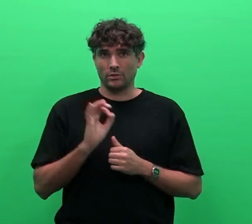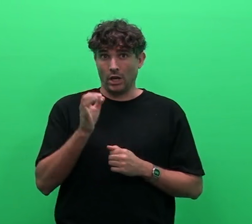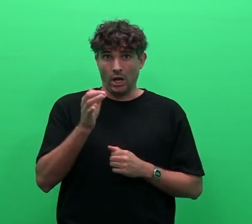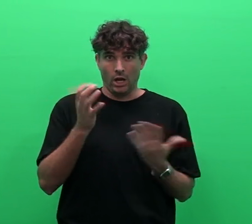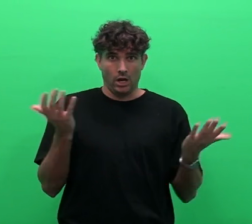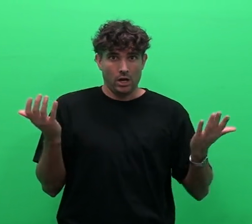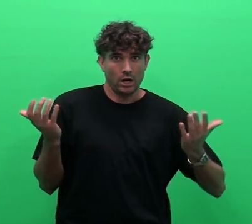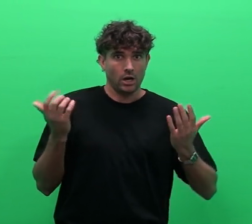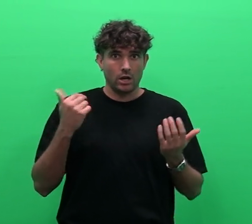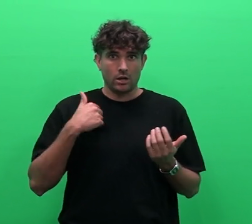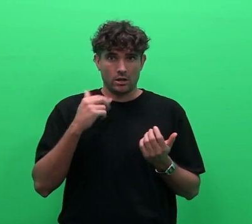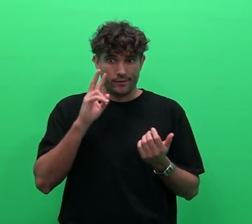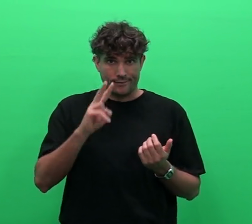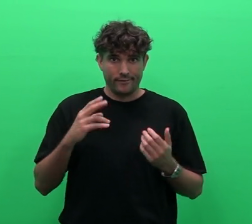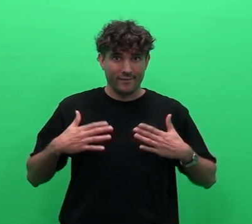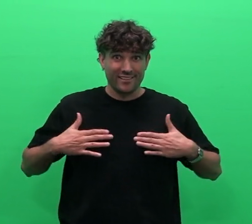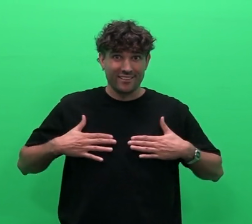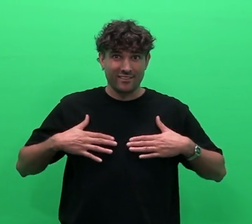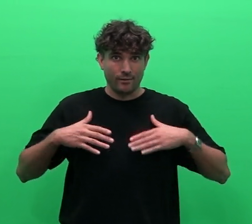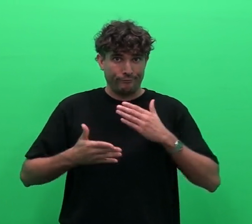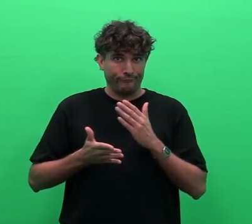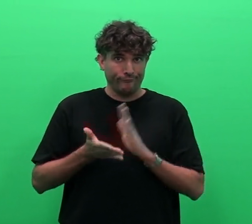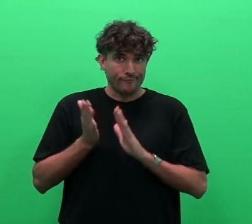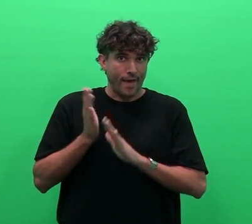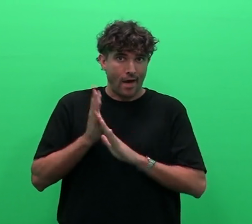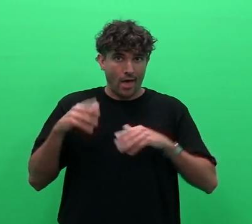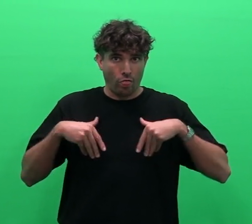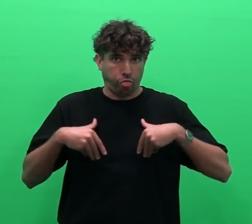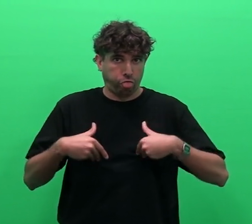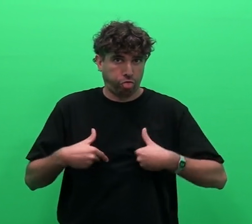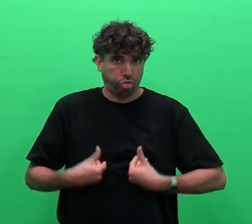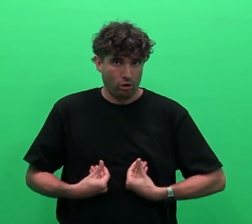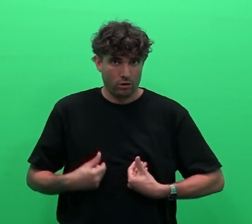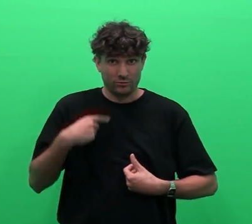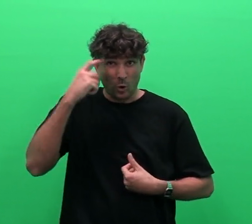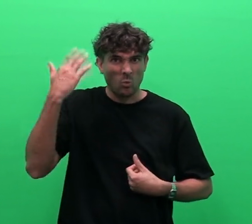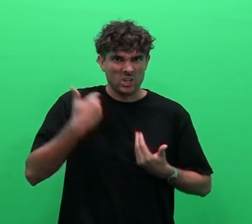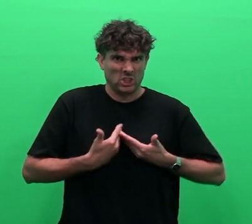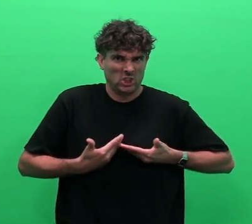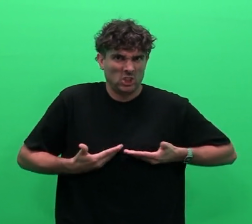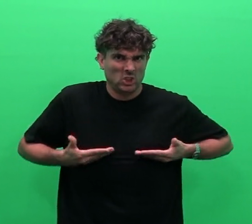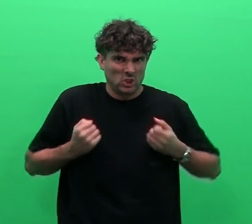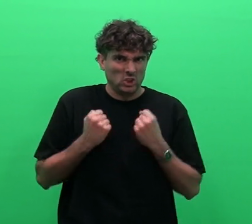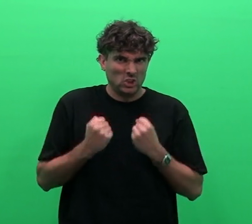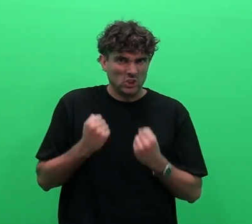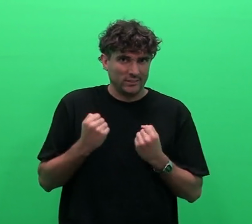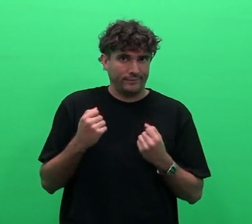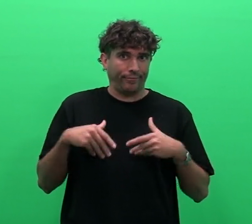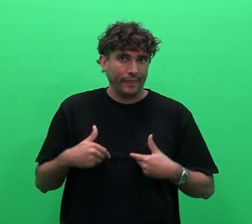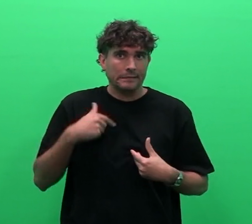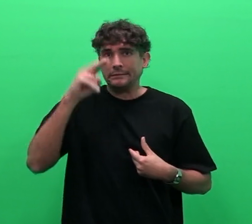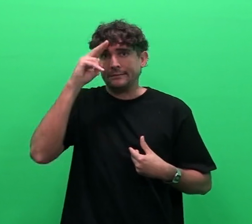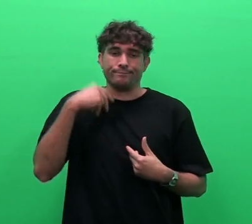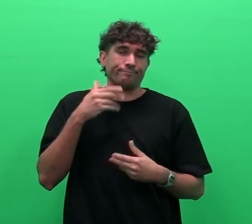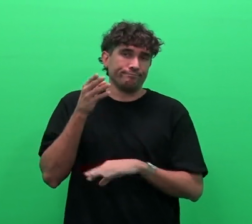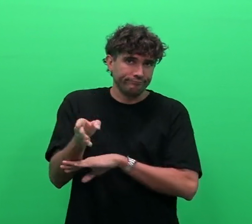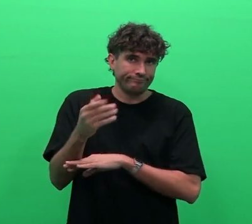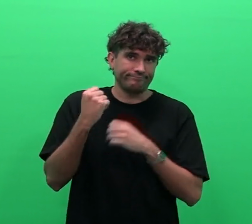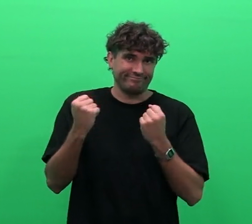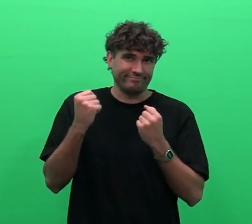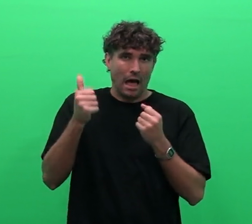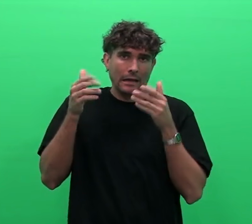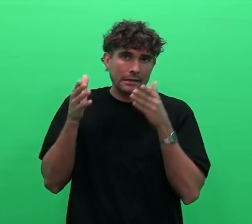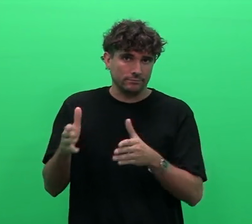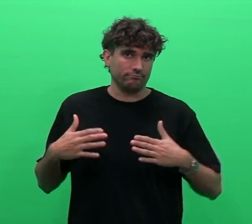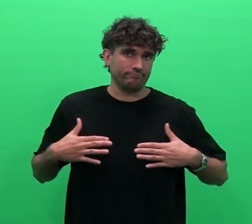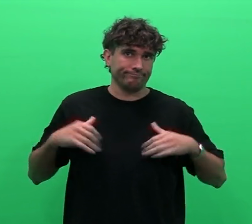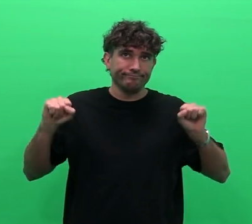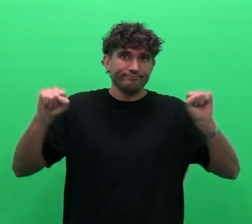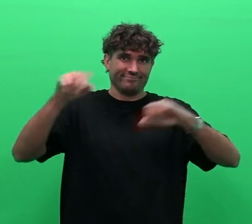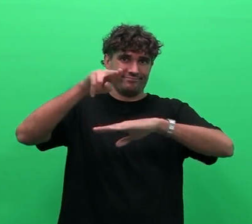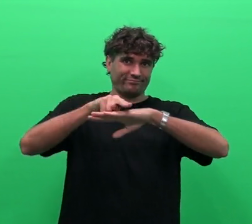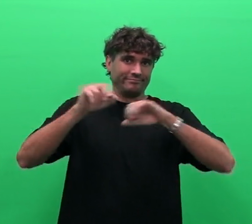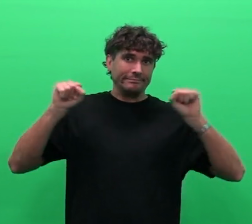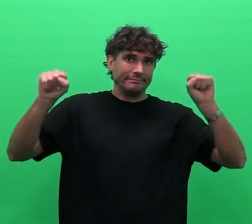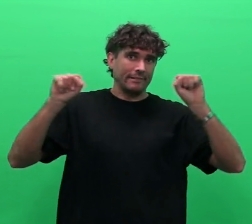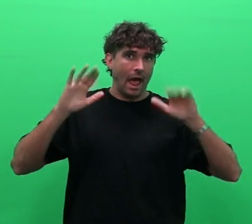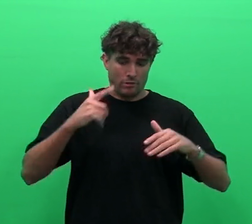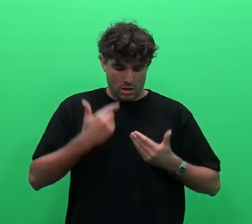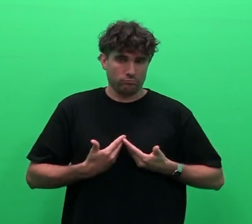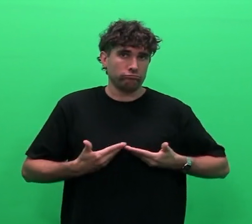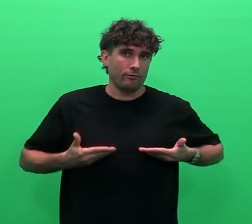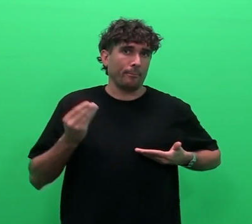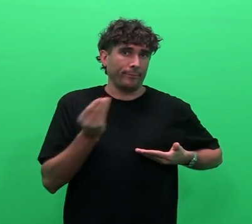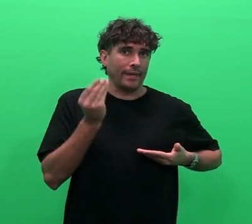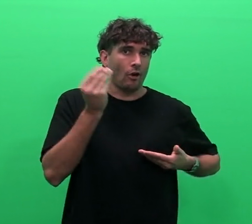Sí, veig que tinc els pits que aviat em penjaran. Recordo que abans els tenia marcats i forts, però ara em preocupa que em pengin i vaig al gimnàs, faig entrenament de pectorals i entreno aixecant pes estirat al banc i veig que tinc estic millor.